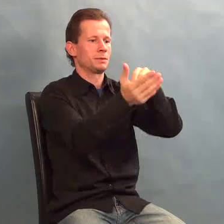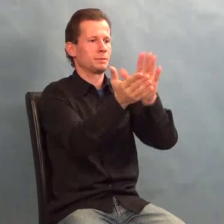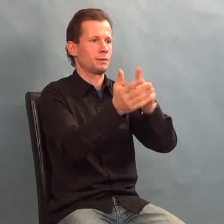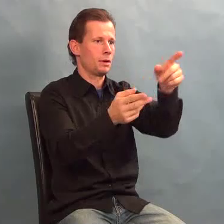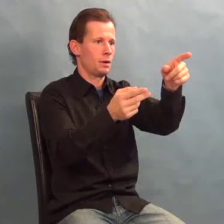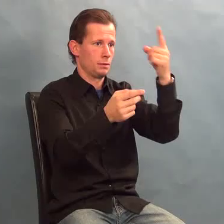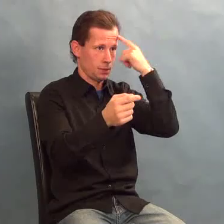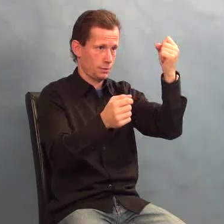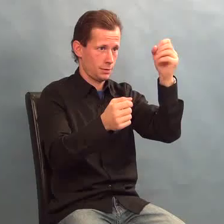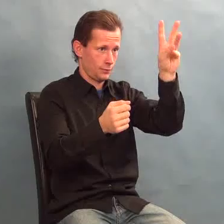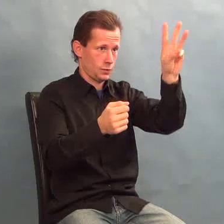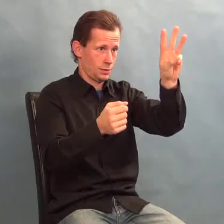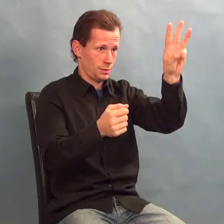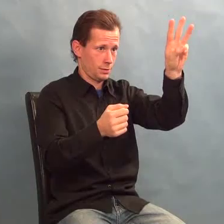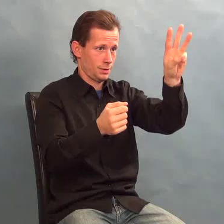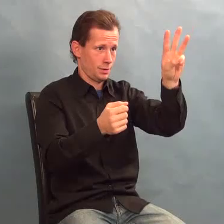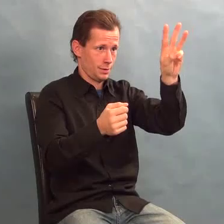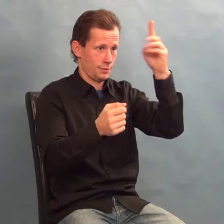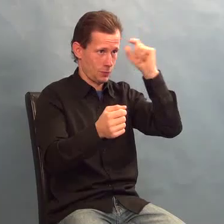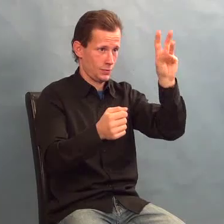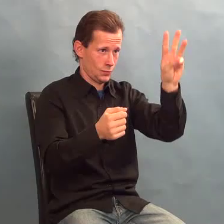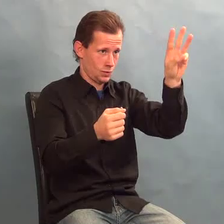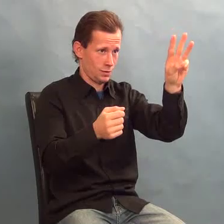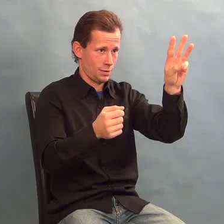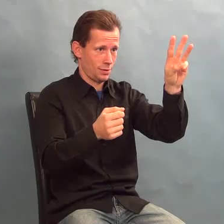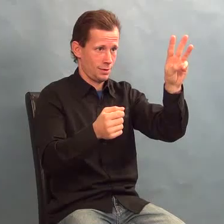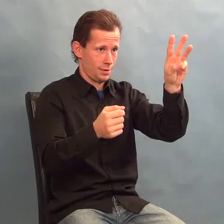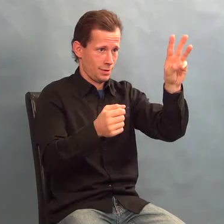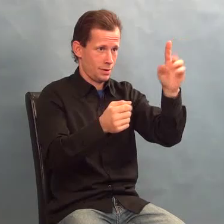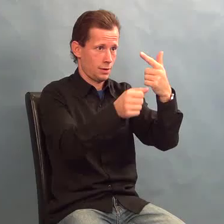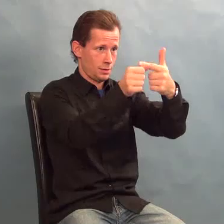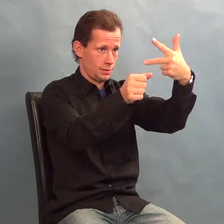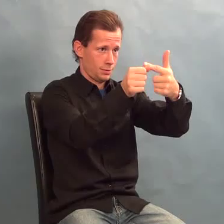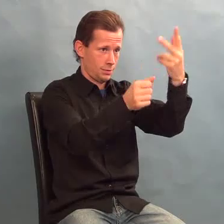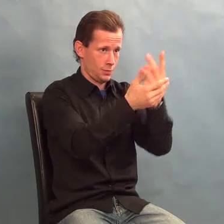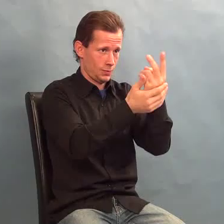Pamiętaj, wtorek, dwudziestego trzeciego lutego.